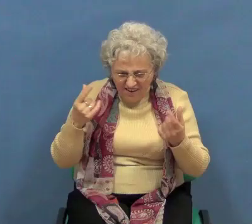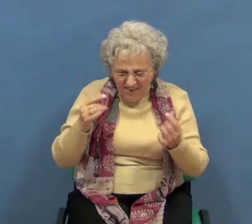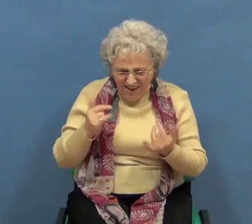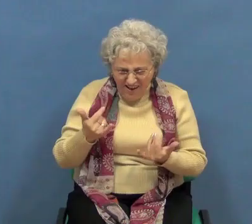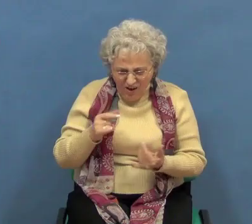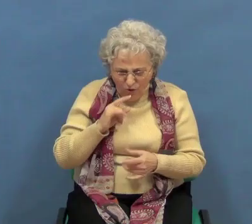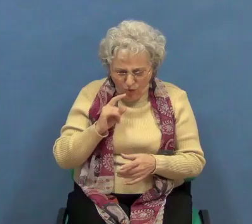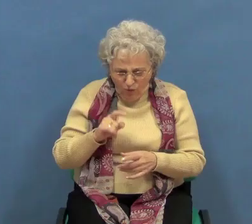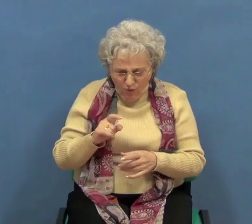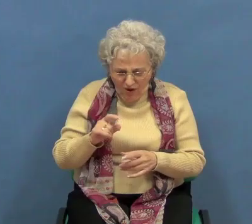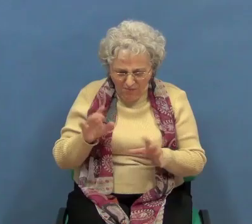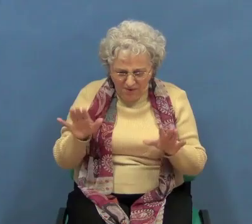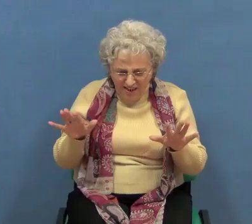Coś jak kura.